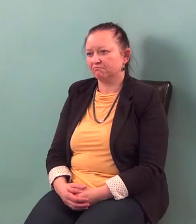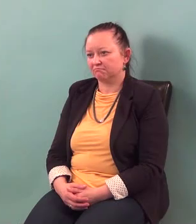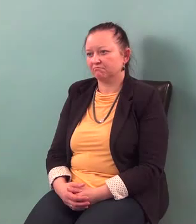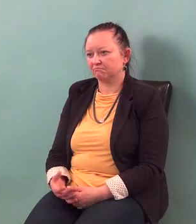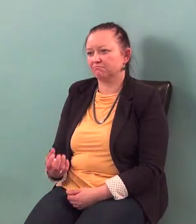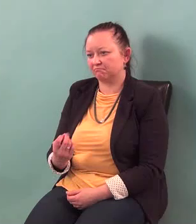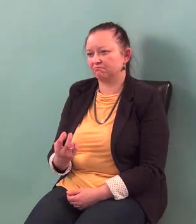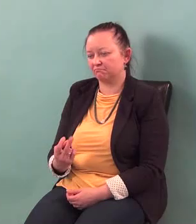Tak, tak.